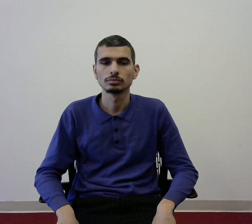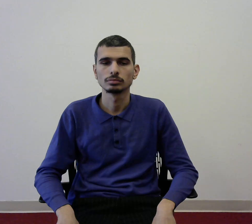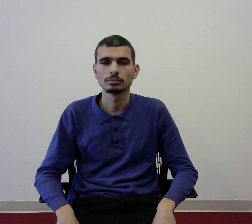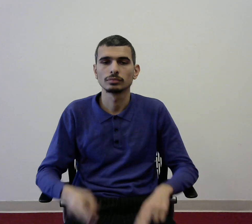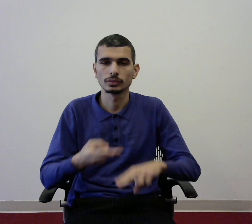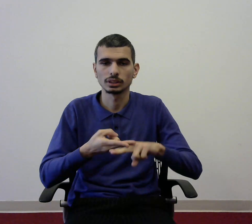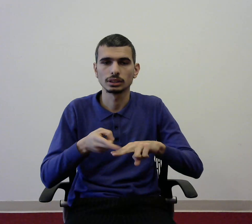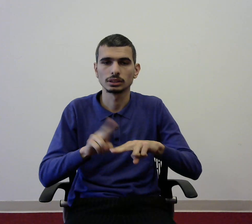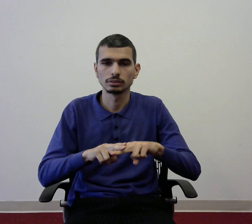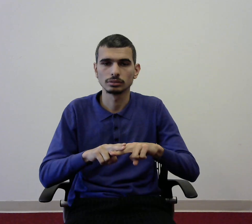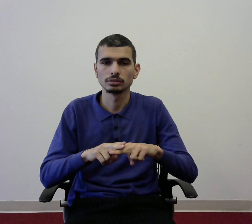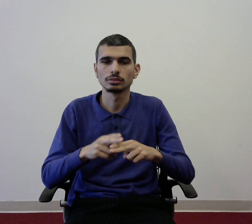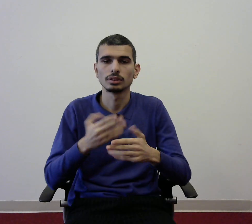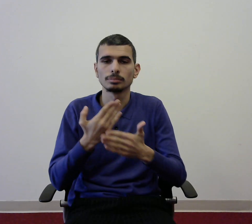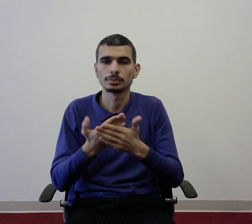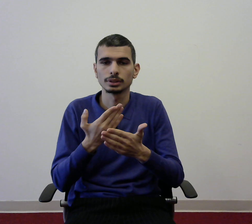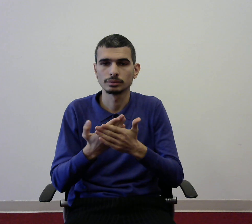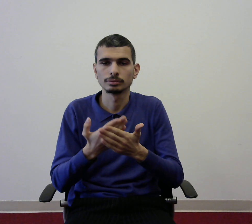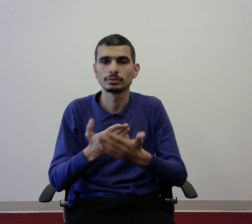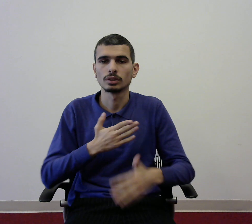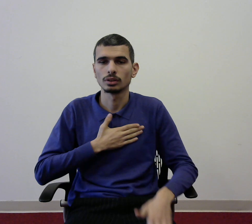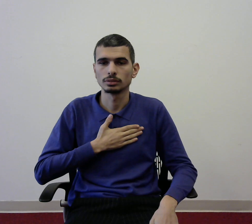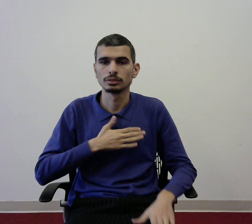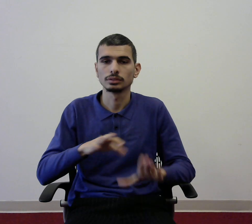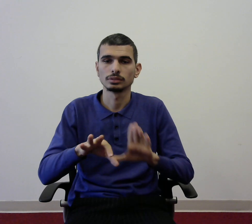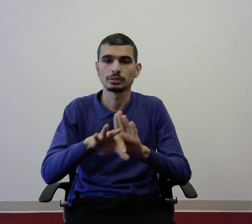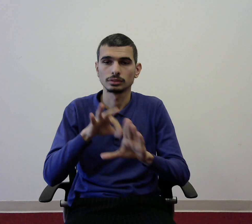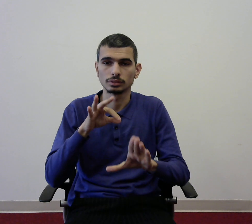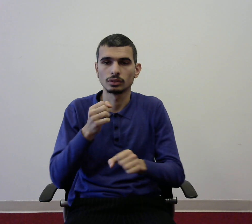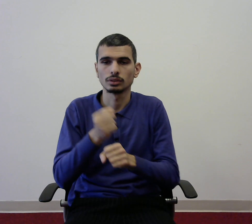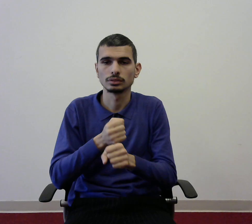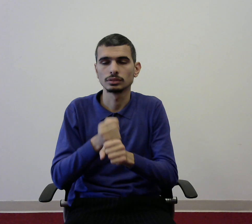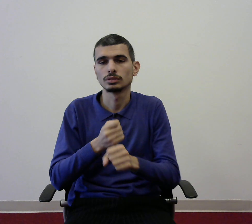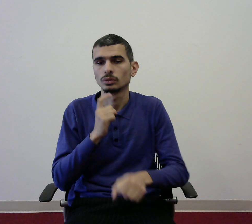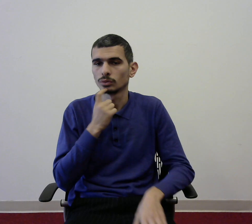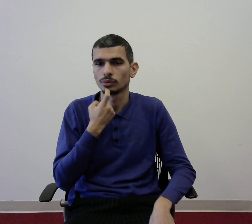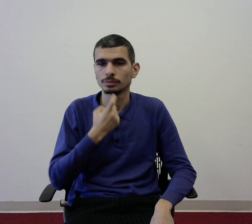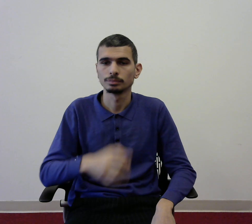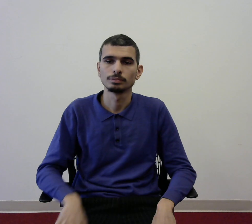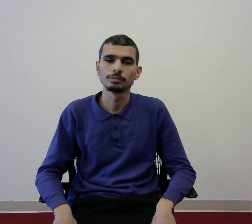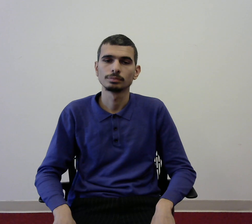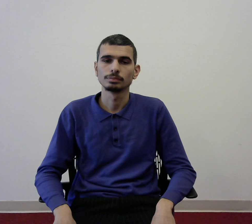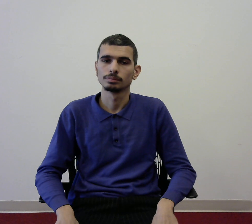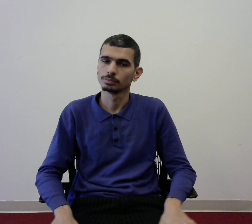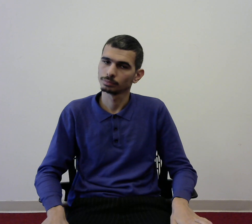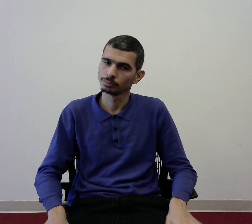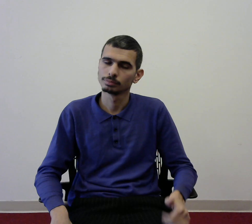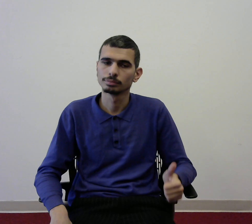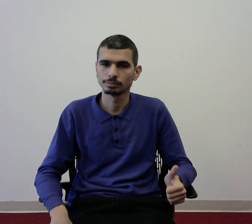Bu məsələdə mənə seçim etmək çətindir